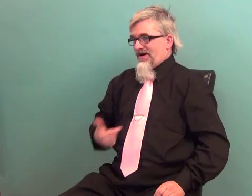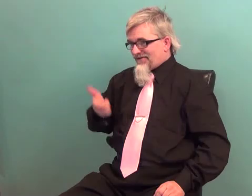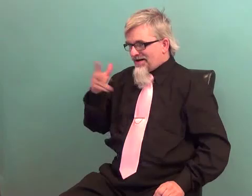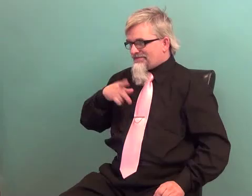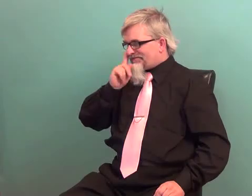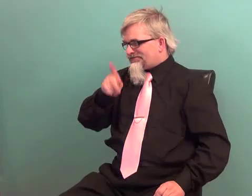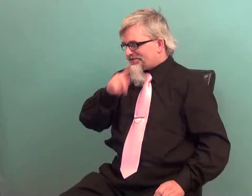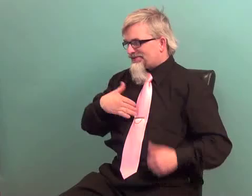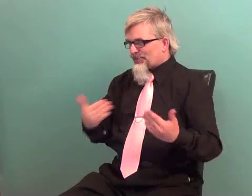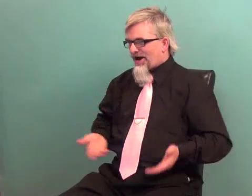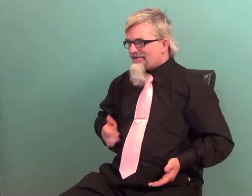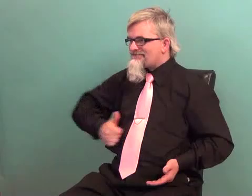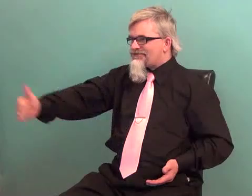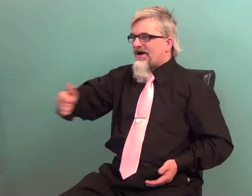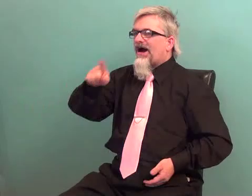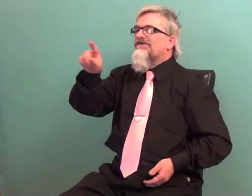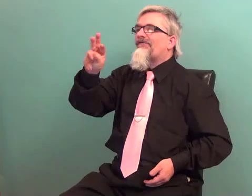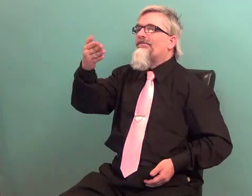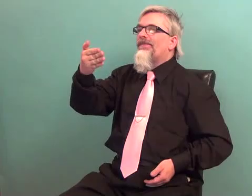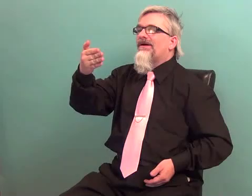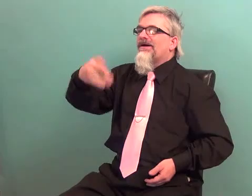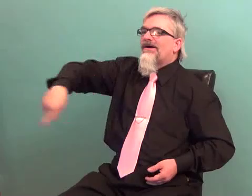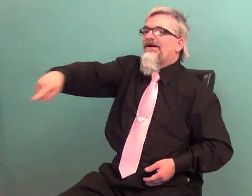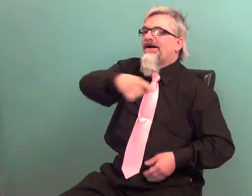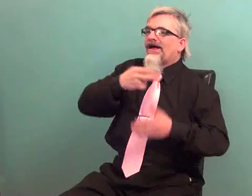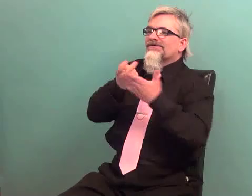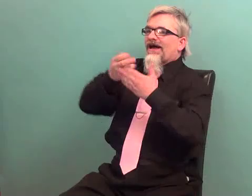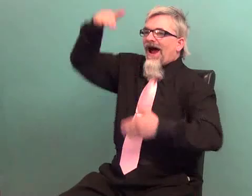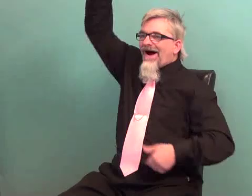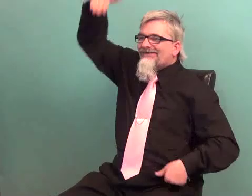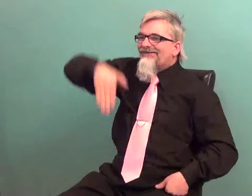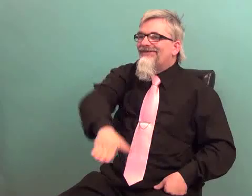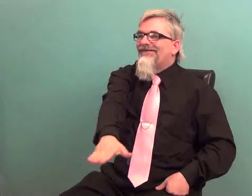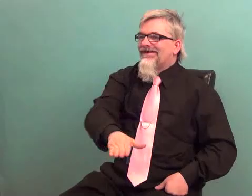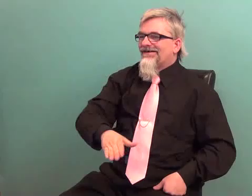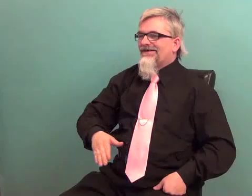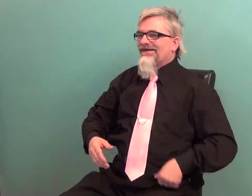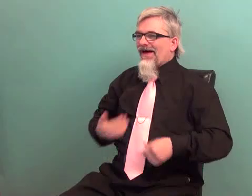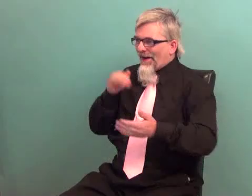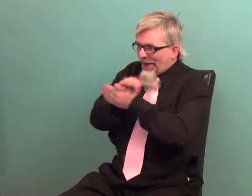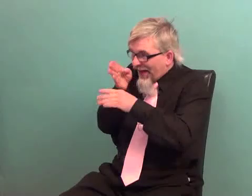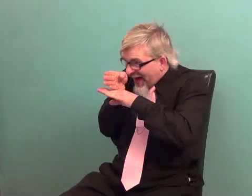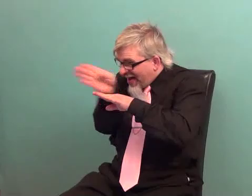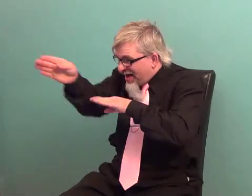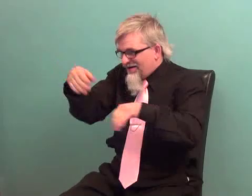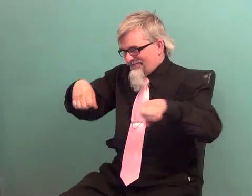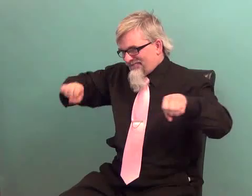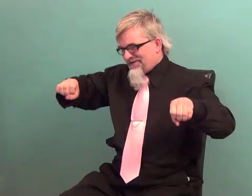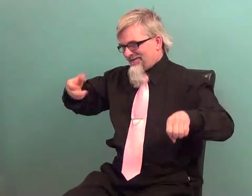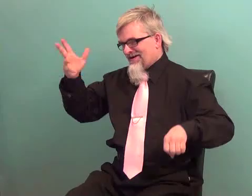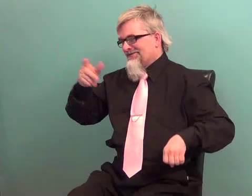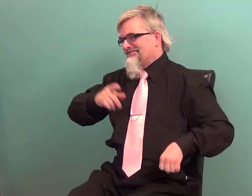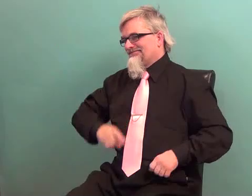Ja wiele razy skrótem przejeżdżam przez ZWM, tam, gdzie z wysoka zjeżdżają na sankach. Tamtędy skrótem przejeżdżam motorem.